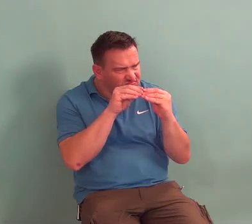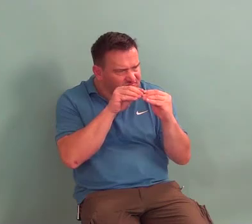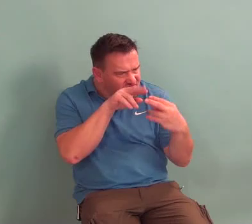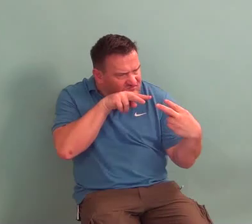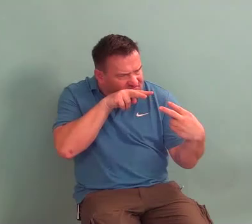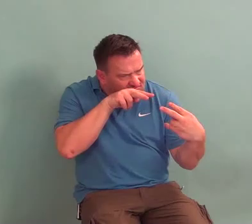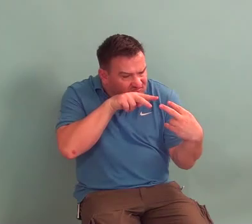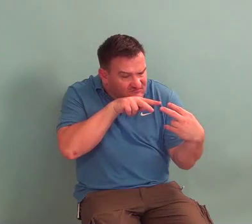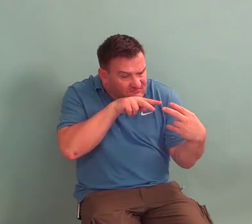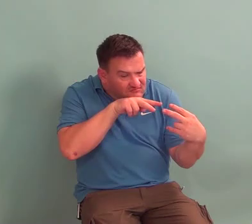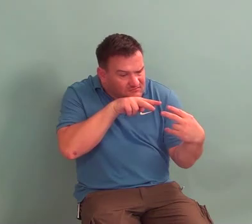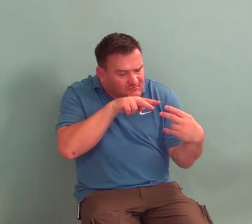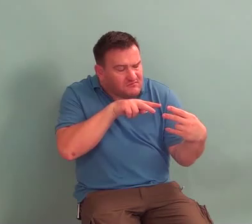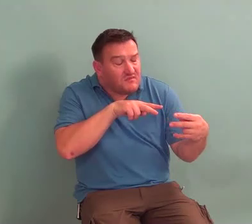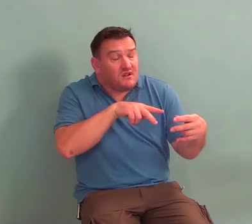Popatrzyli na siebie.